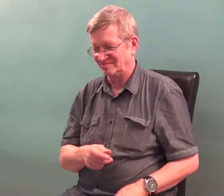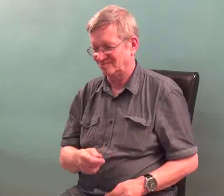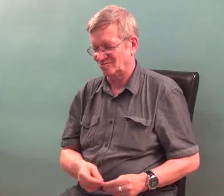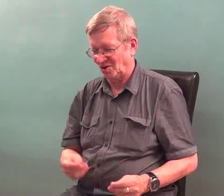Mam farta.